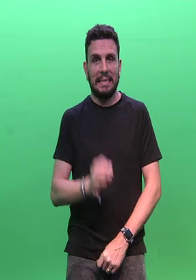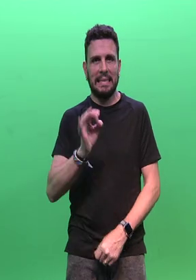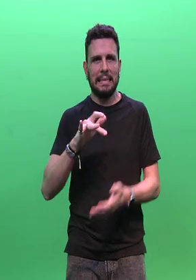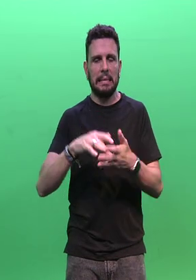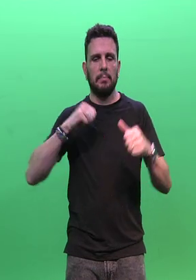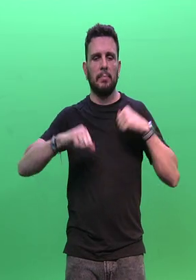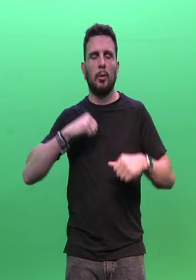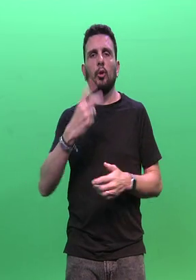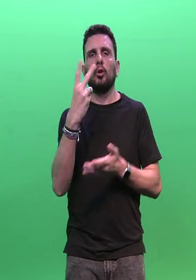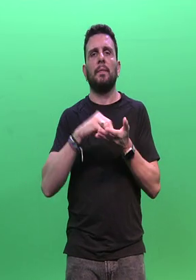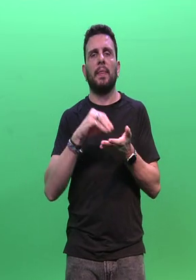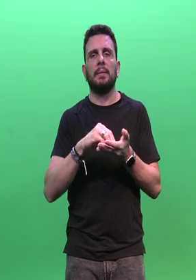Sí, m'han operat dues vegades.